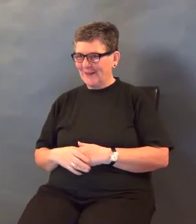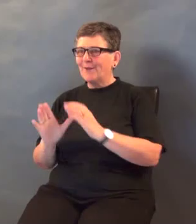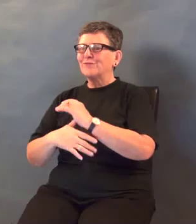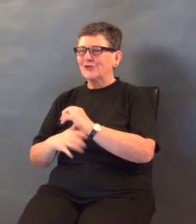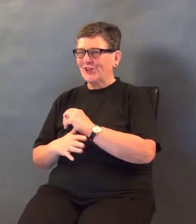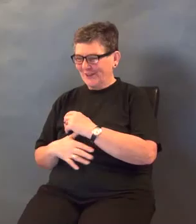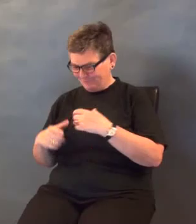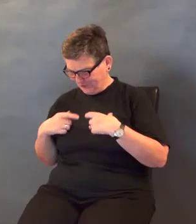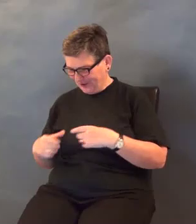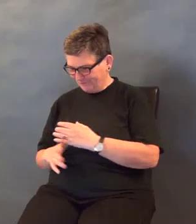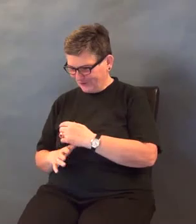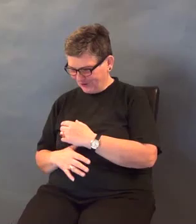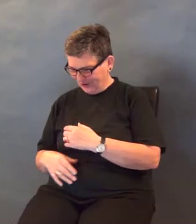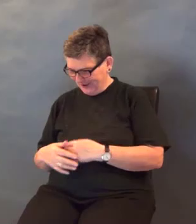Wieś.